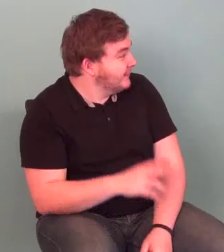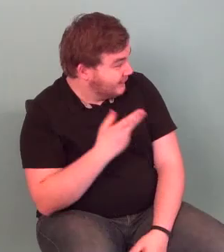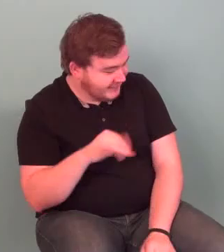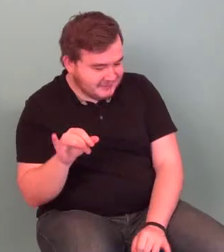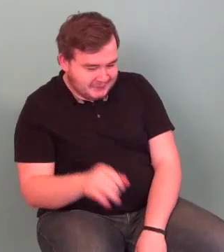Drugi, inny.